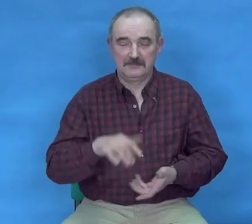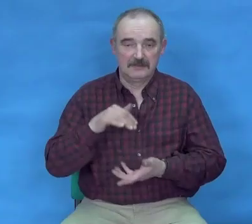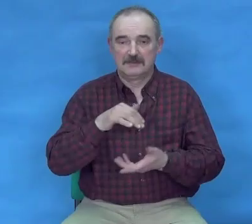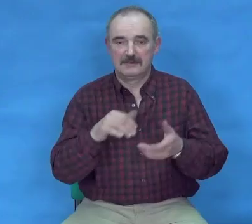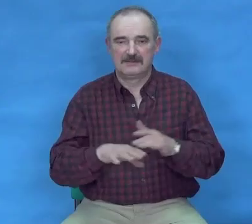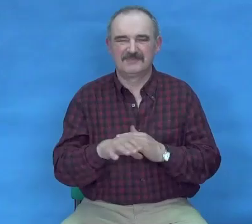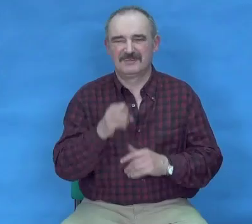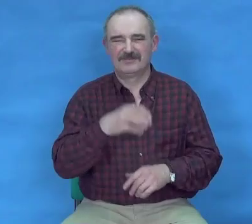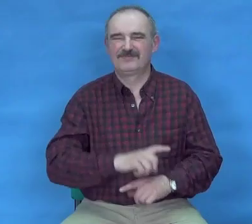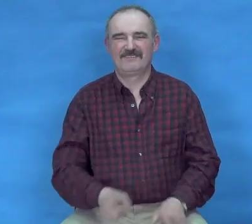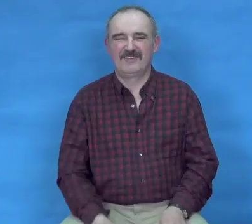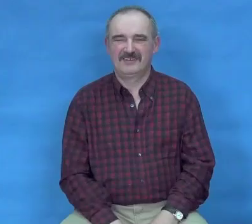Nie wypada pokazywać się z hamburgerem.